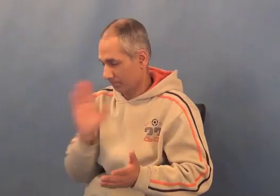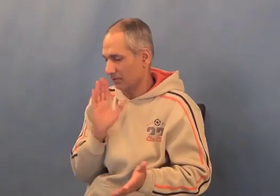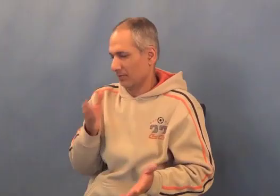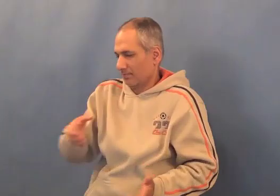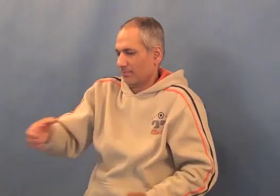Trzymać.